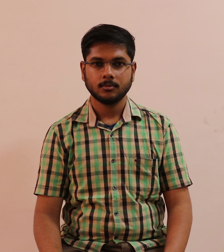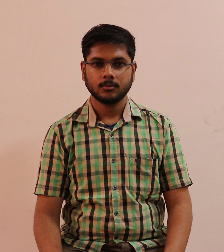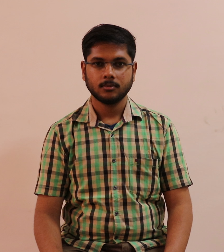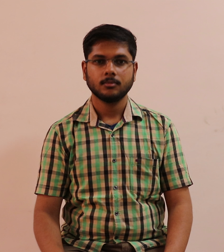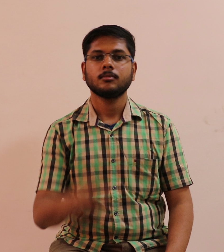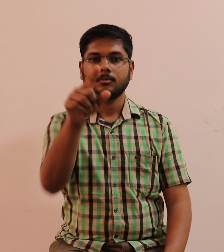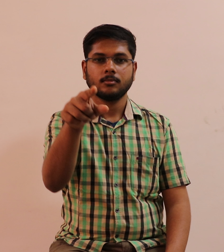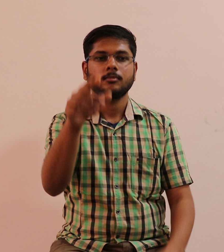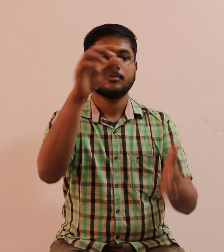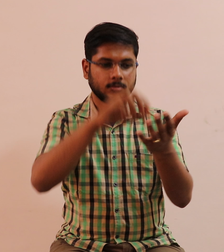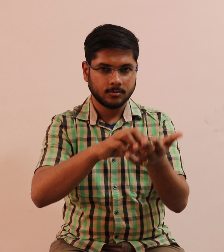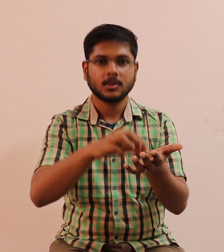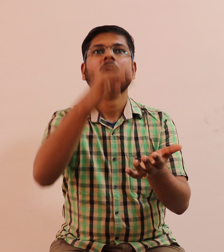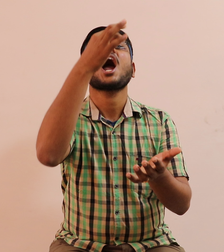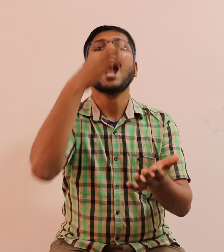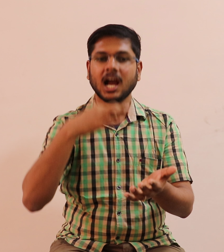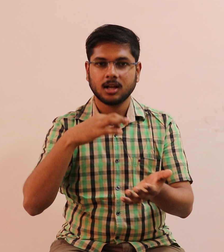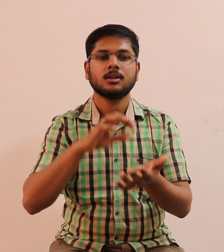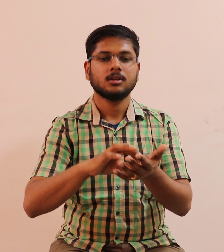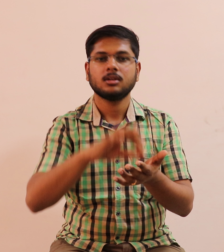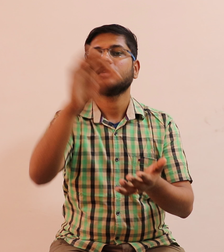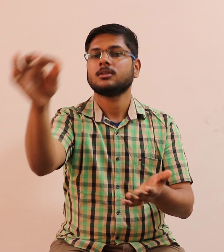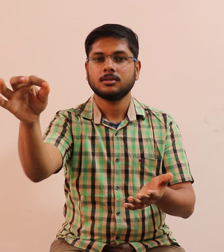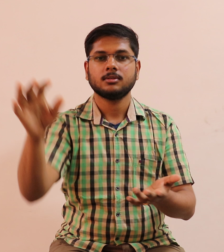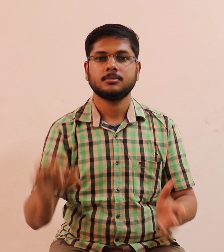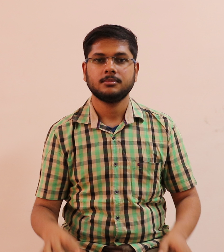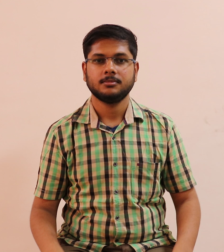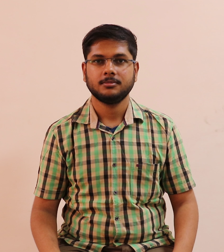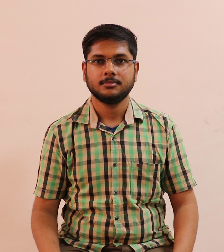you need a medicine, take this one